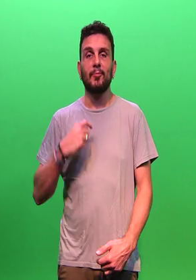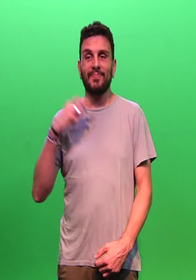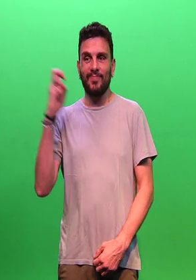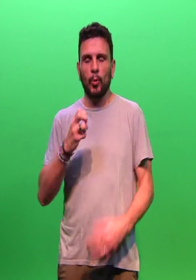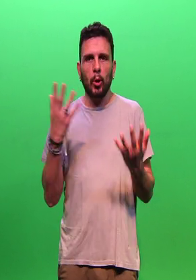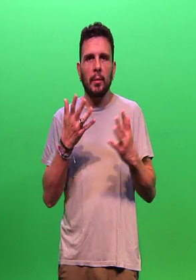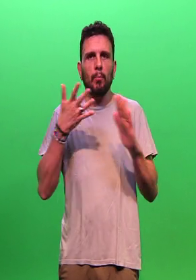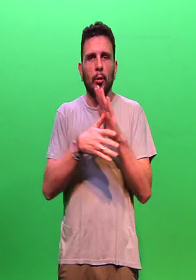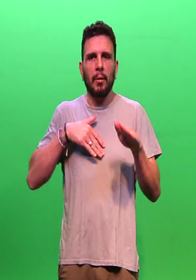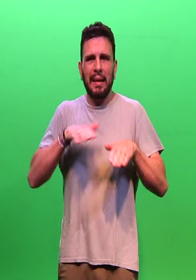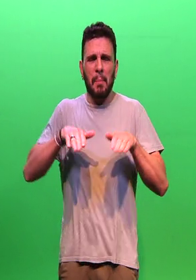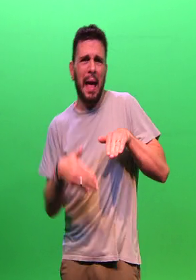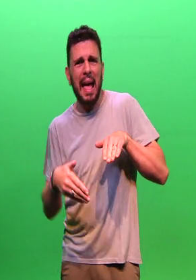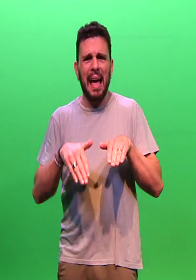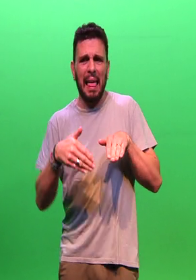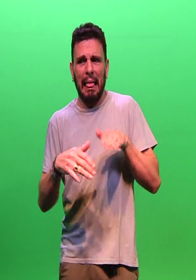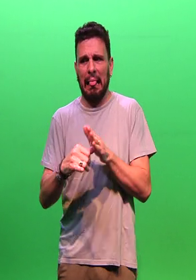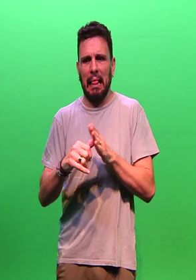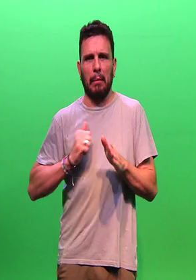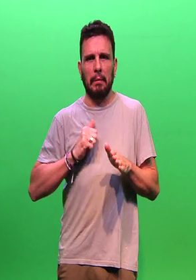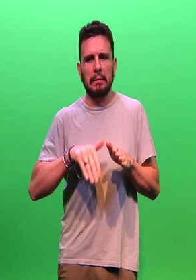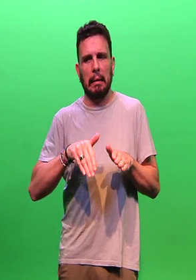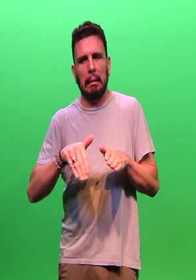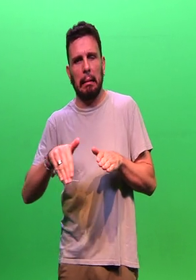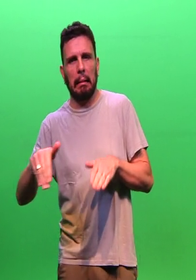Vinc a urgències perquè estava caminant i m'he torçat el peu, i com que urgències era a prop, he aprofitat i he vingut.